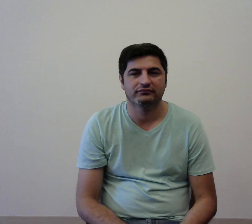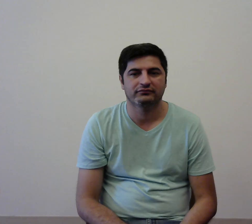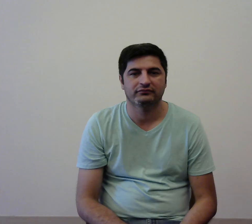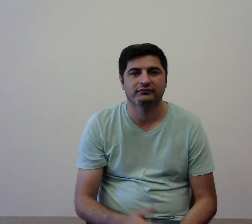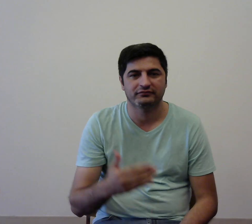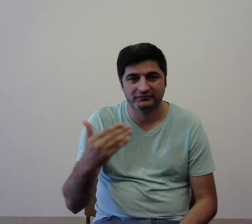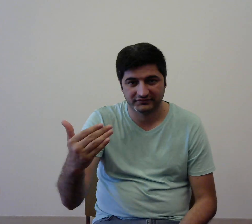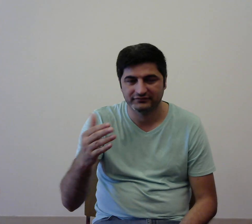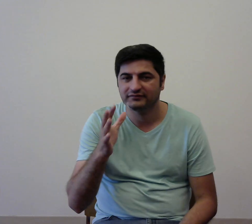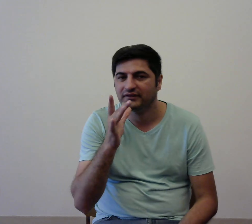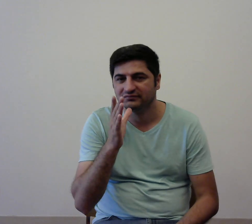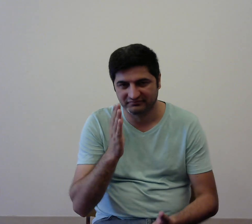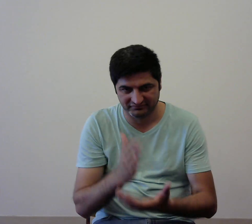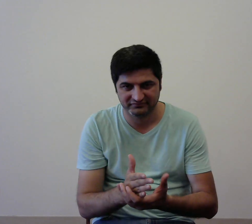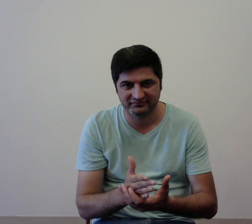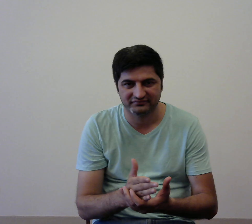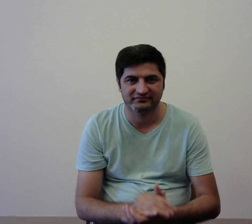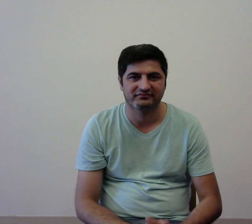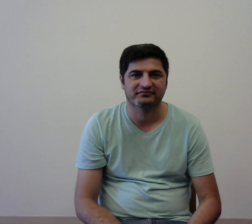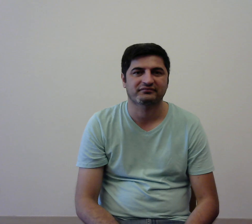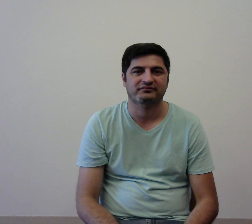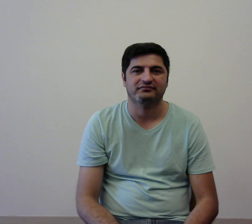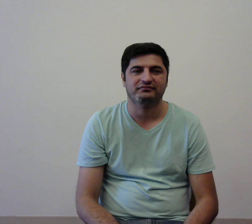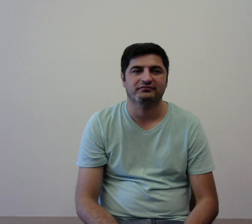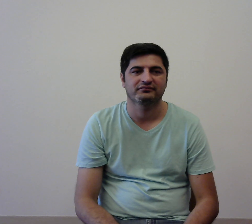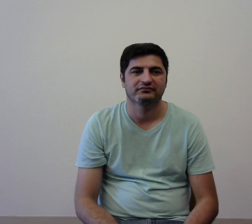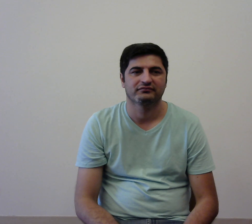Sizin vaxtınız var?